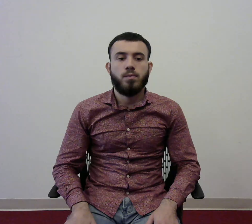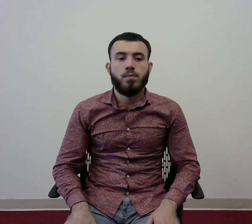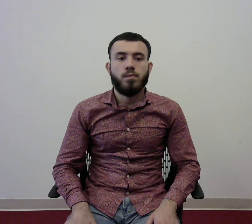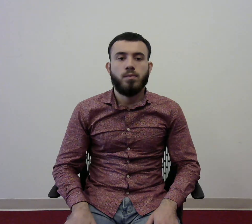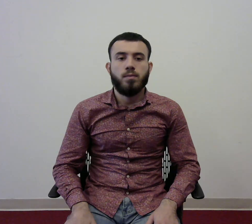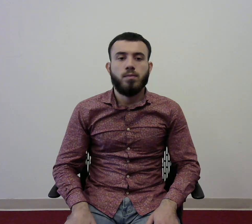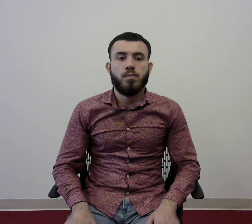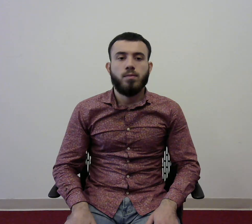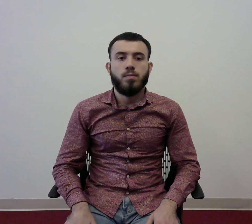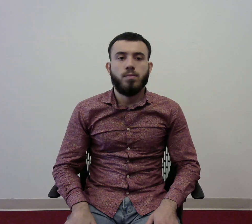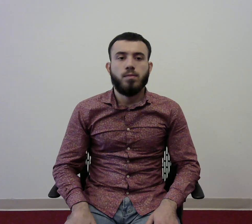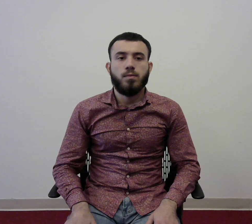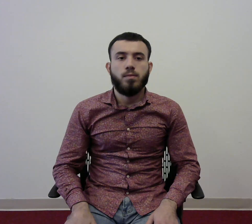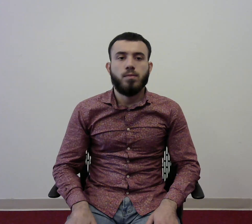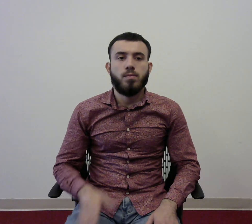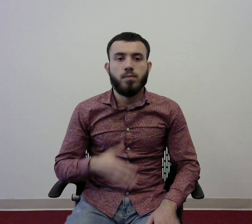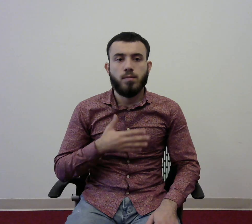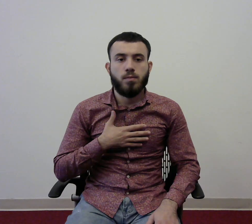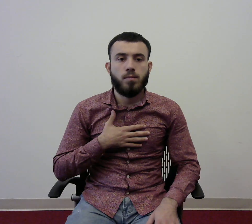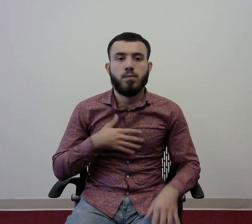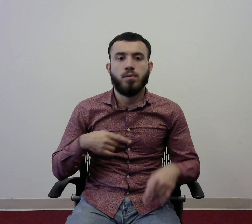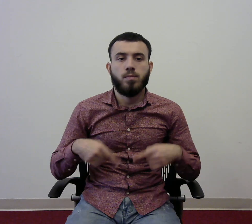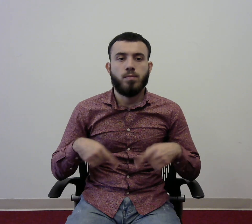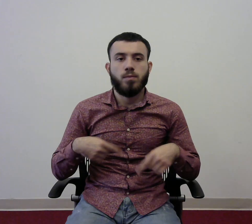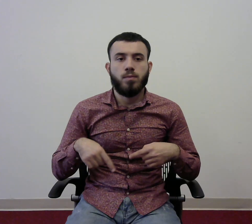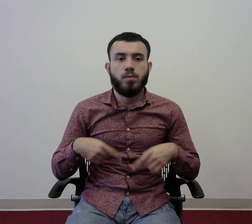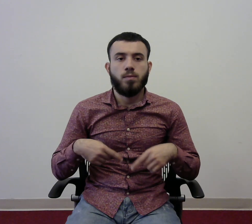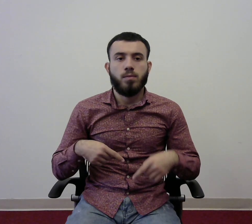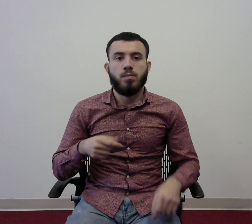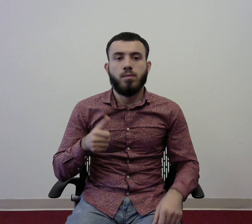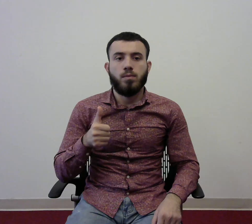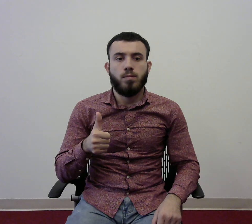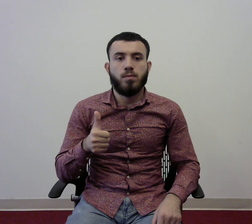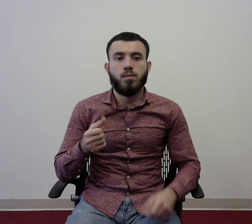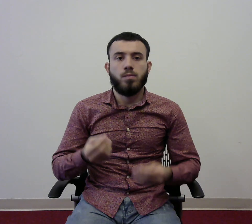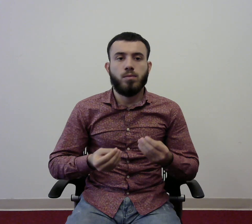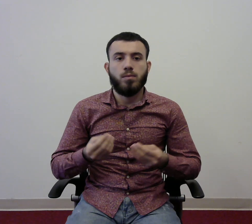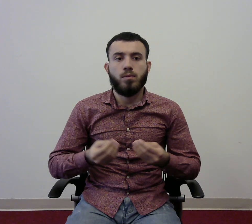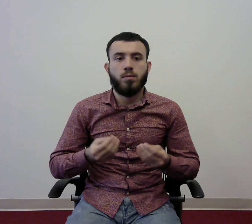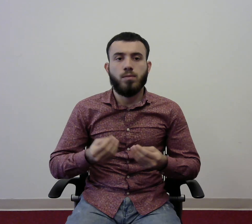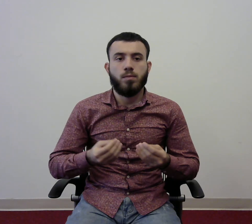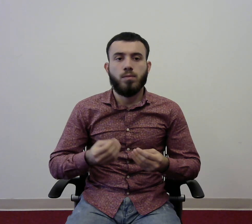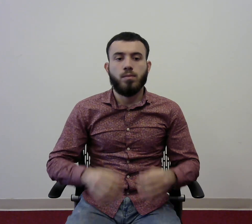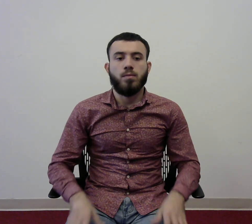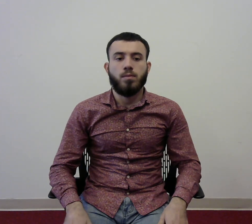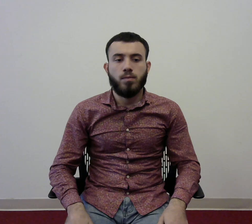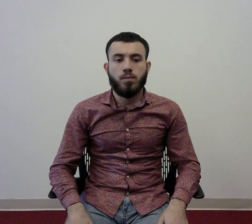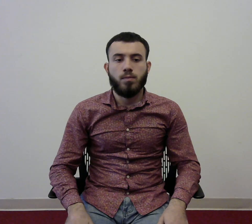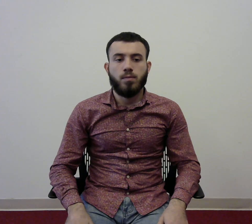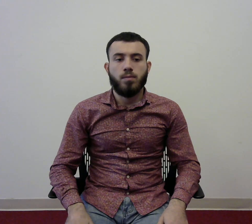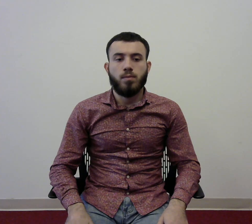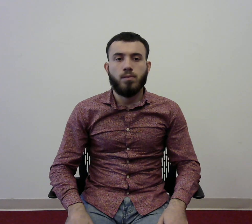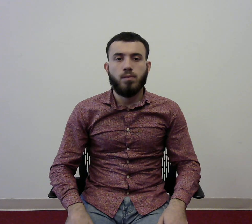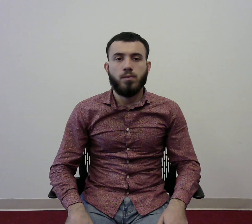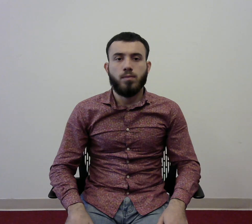Mən futbolu yaxşı oynayıram